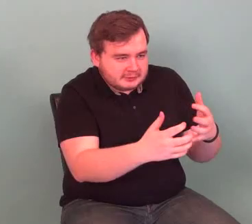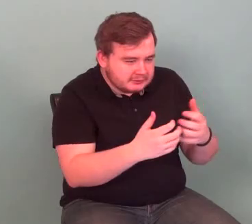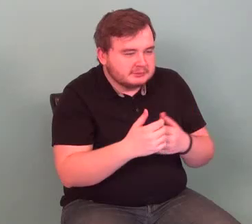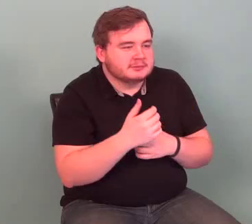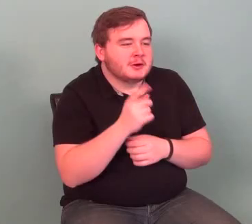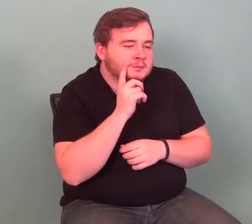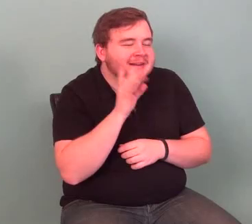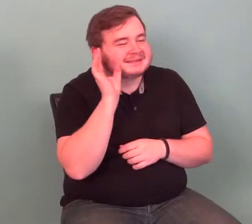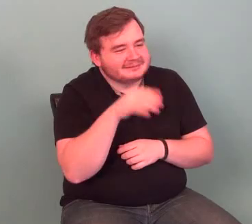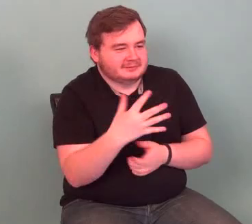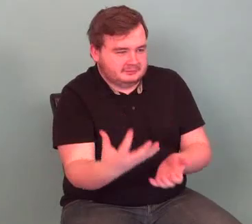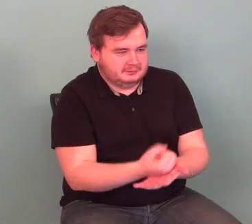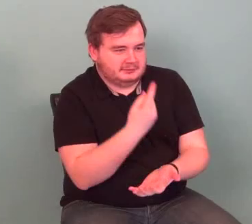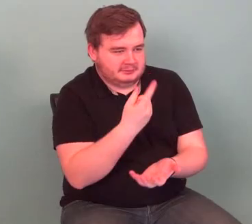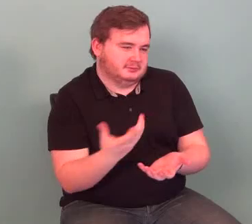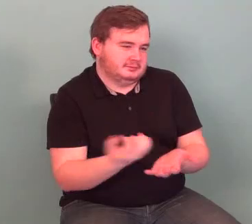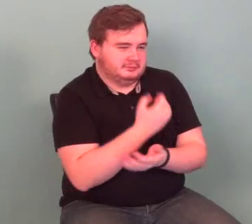Chłopiec zabiera jedną z żab i odchodzi.